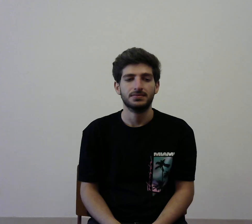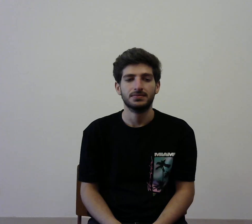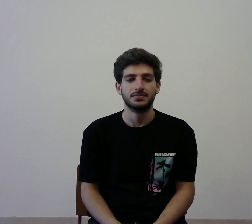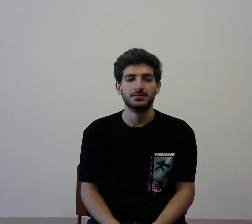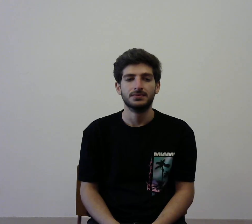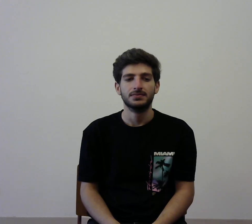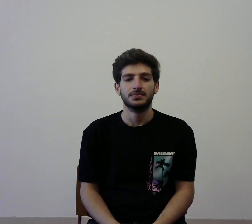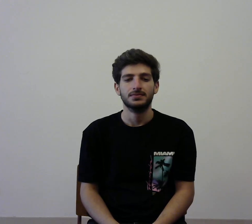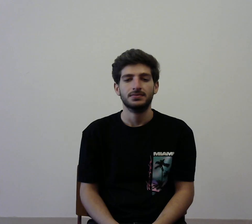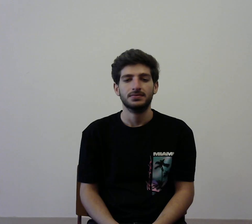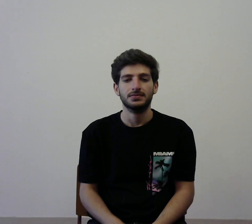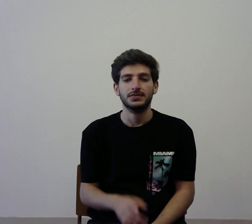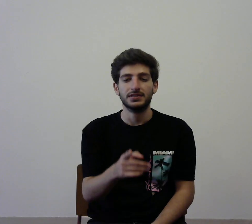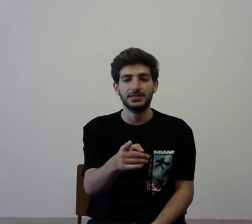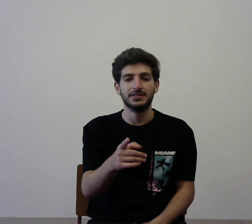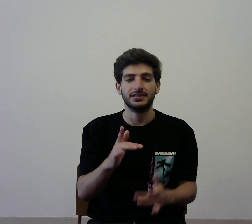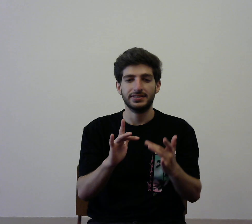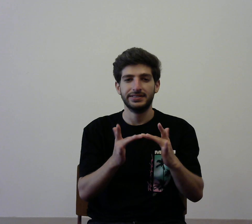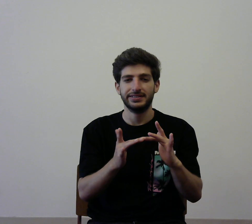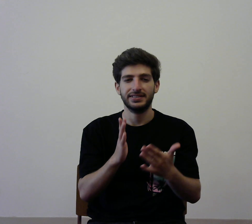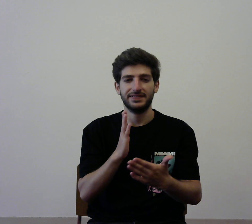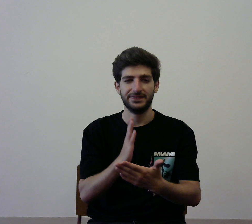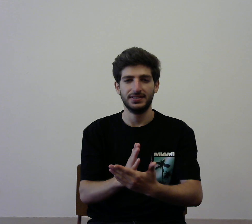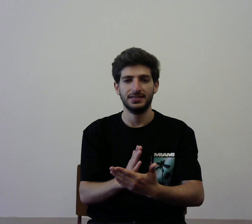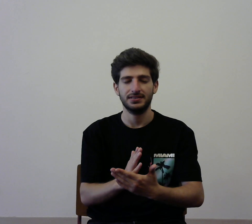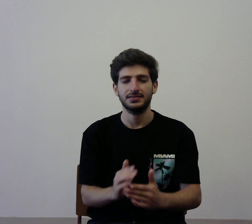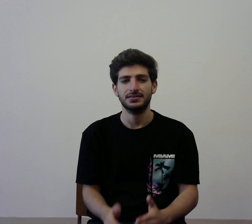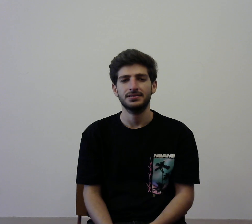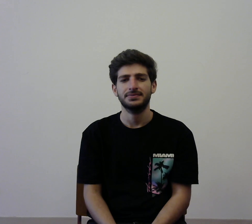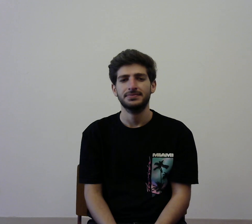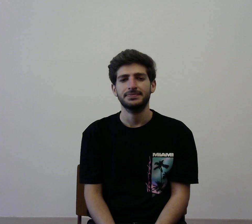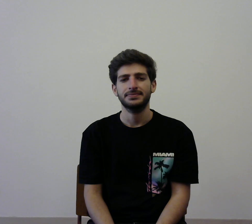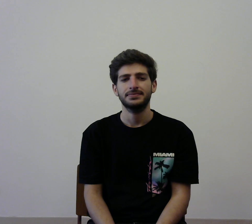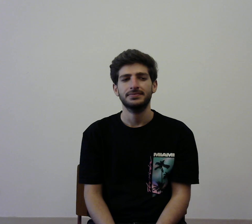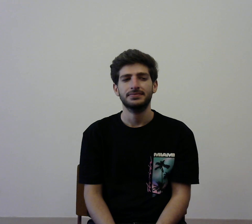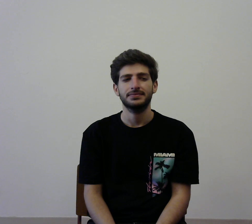Sizdə internet varmı?